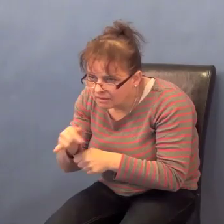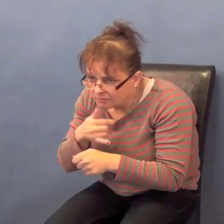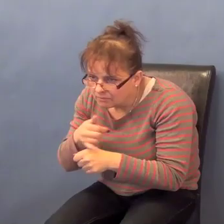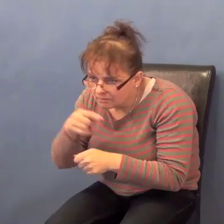Piątek.